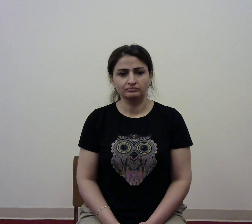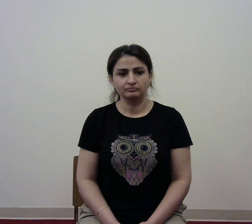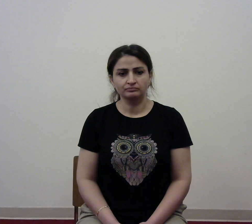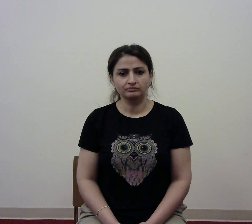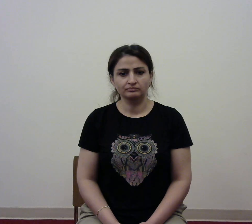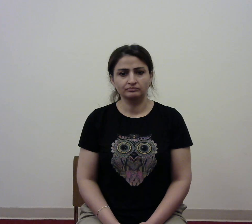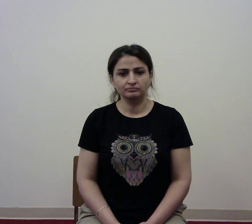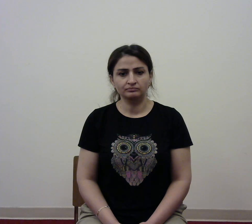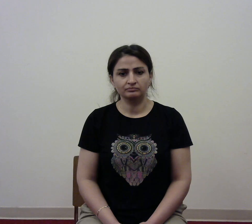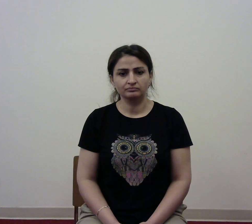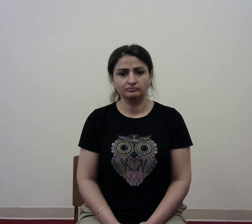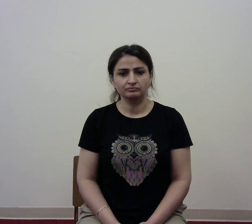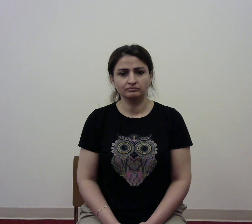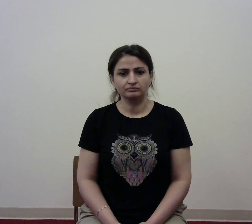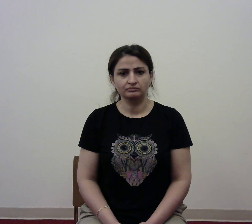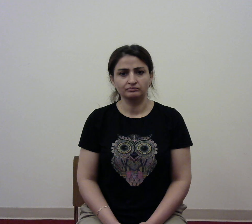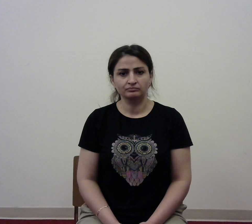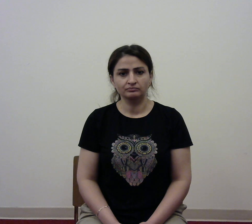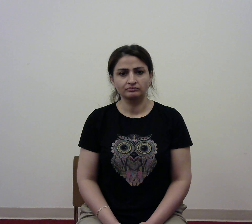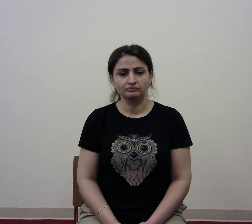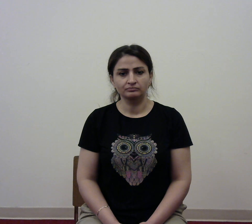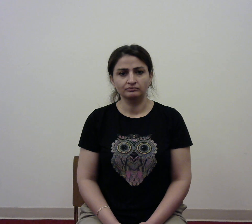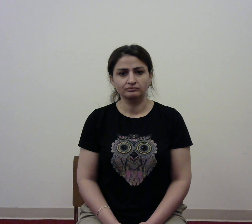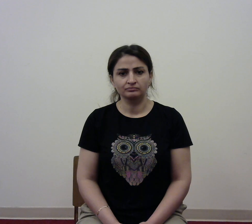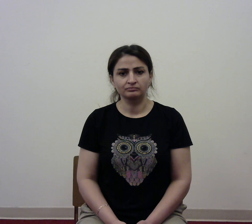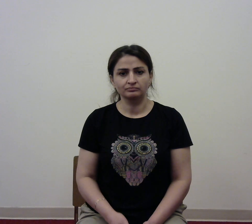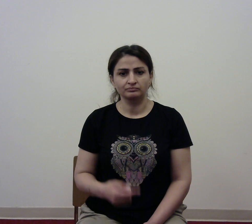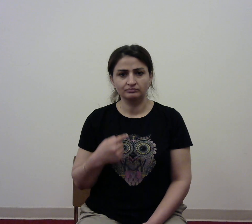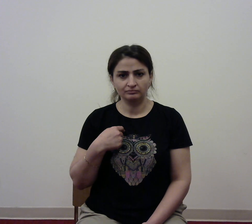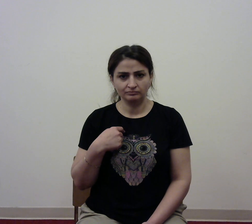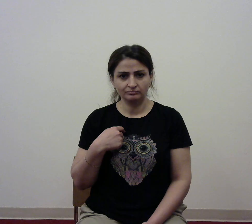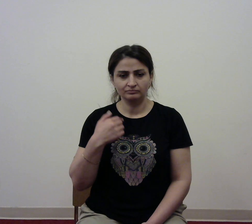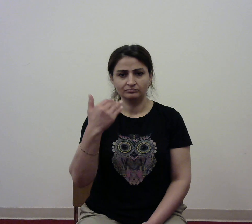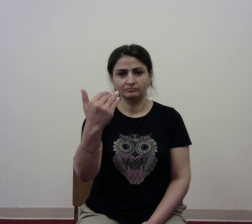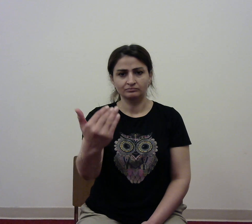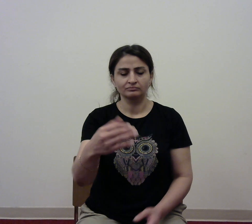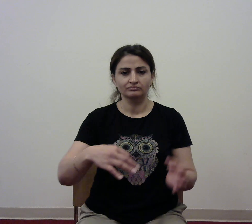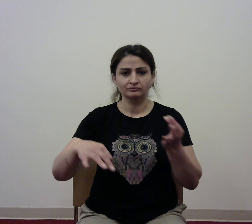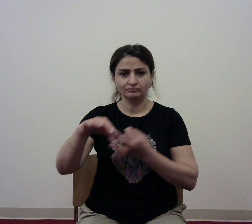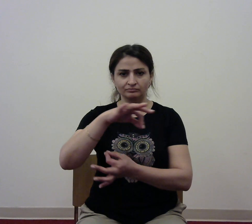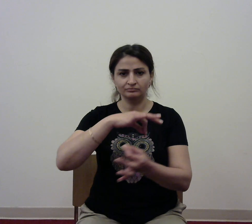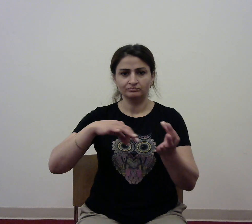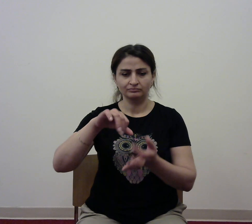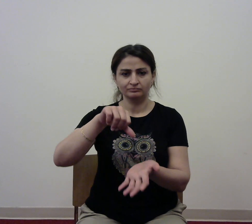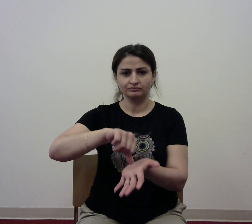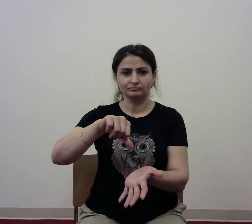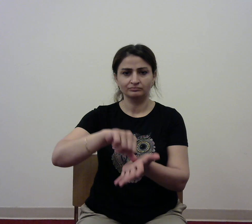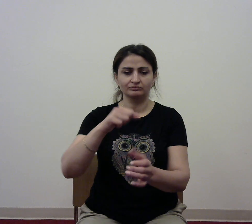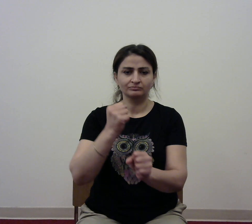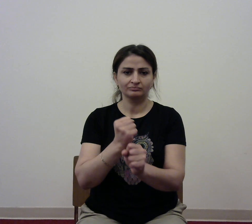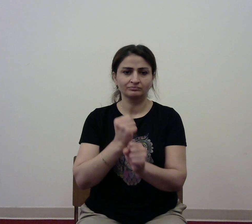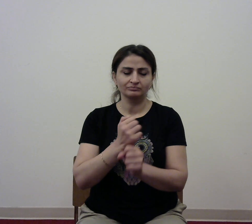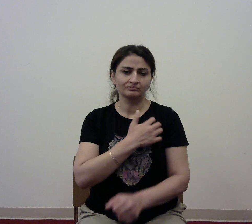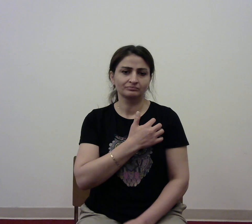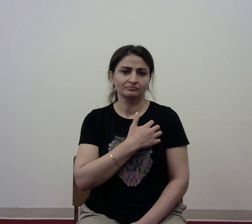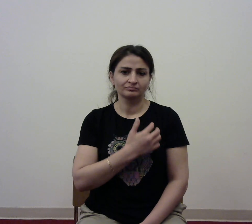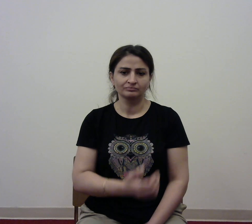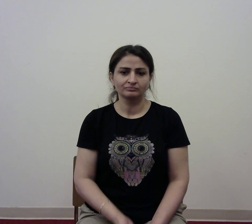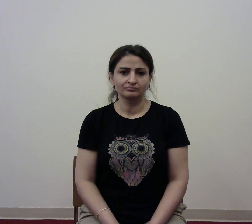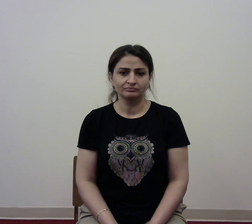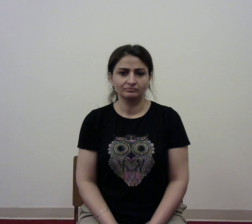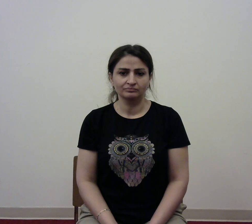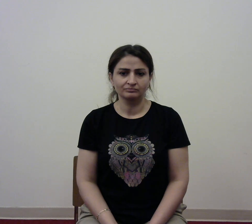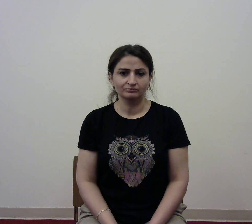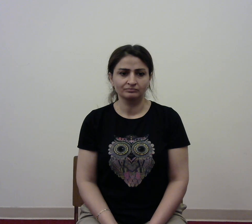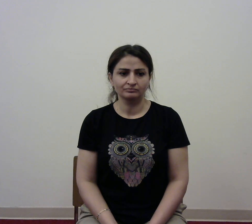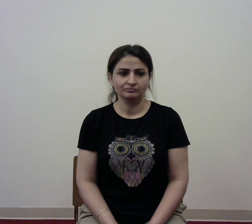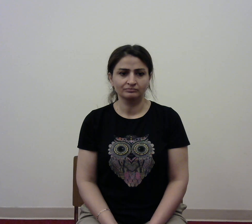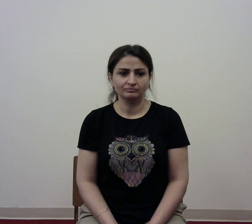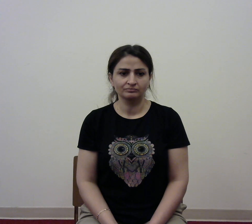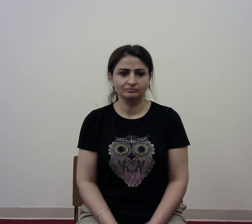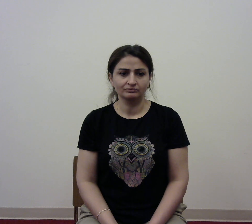Mən sizin layihədə iştirak etmək istərdim